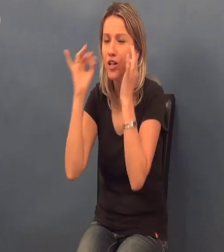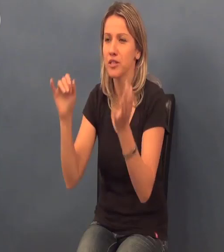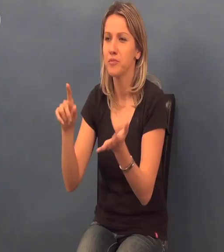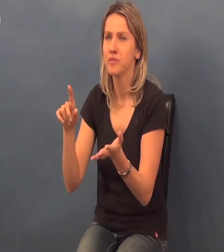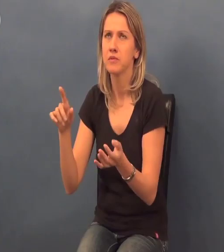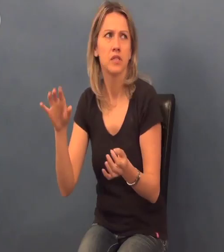Nie...